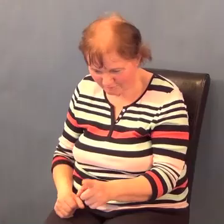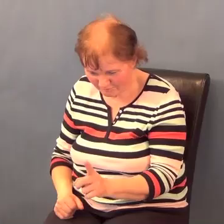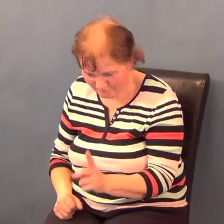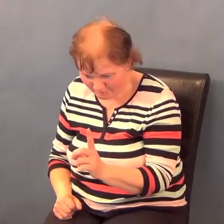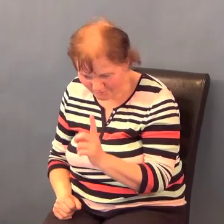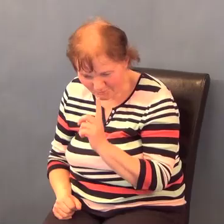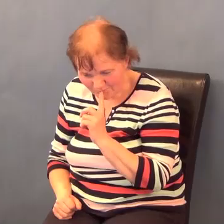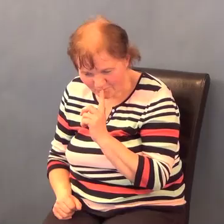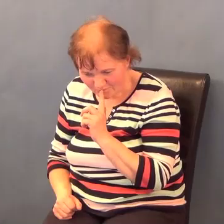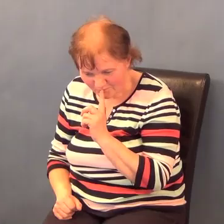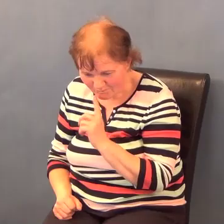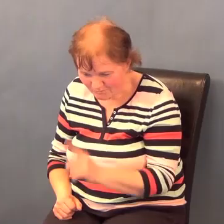Poczekaj.